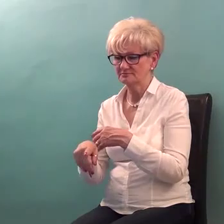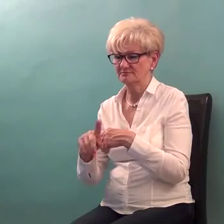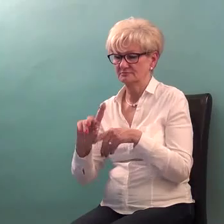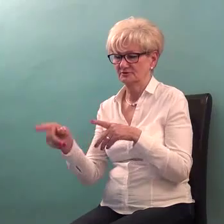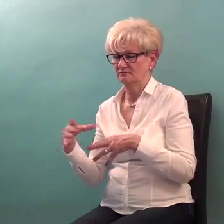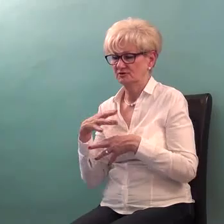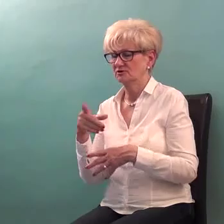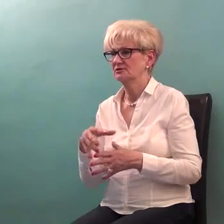Potem jestem wolna.